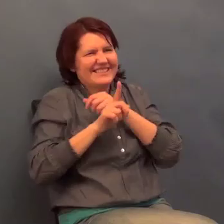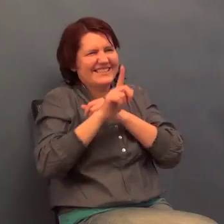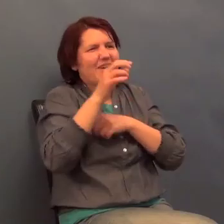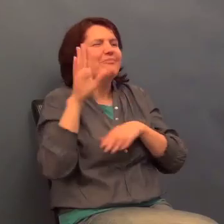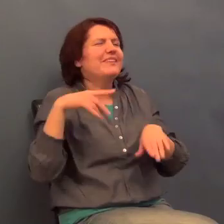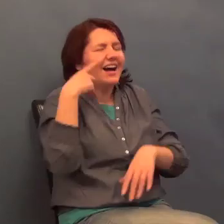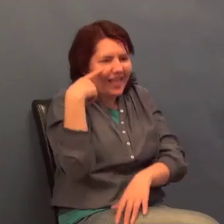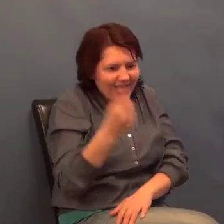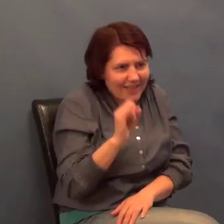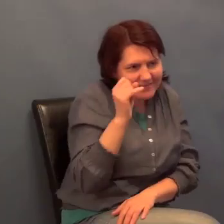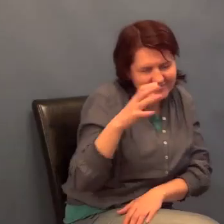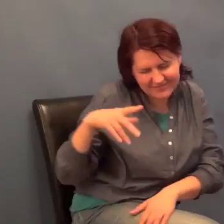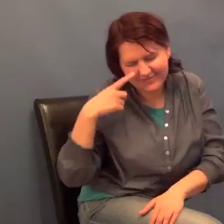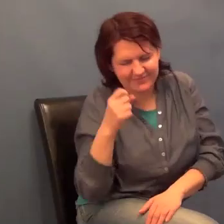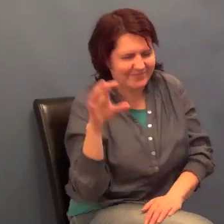Ptak widzi, co się dzieje.